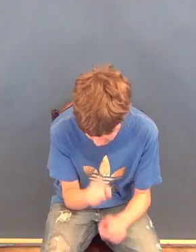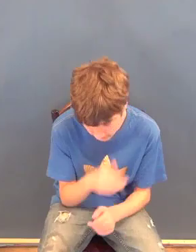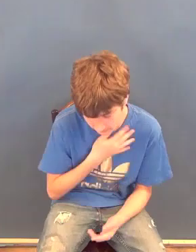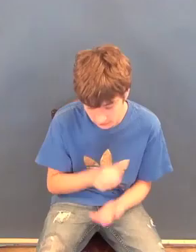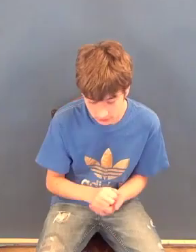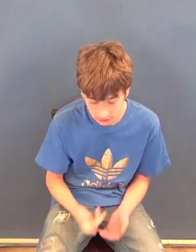Tak samo, jestem zajęty.